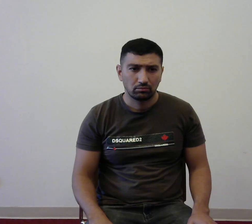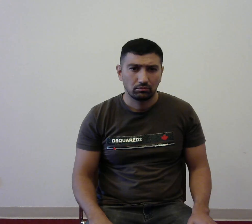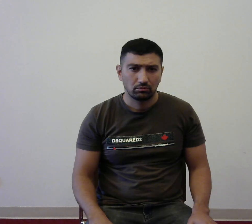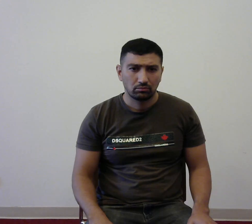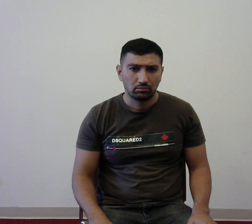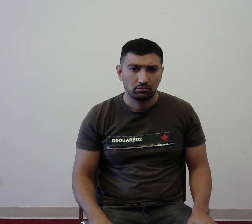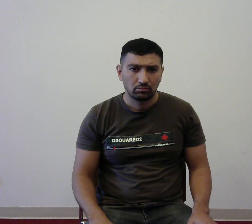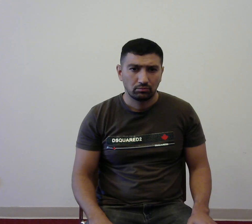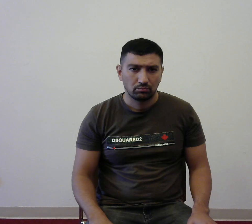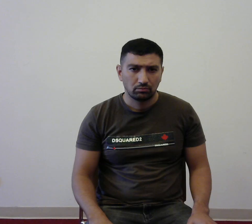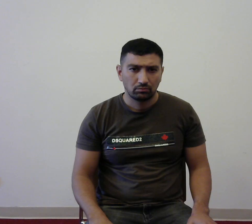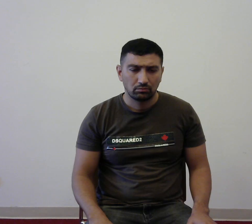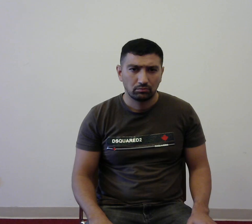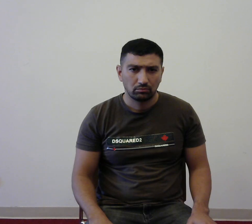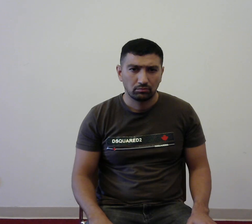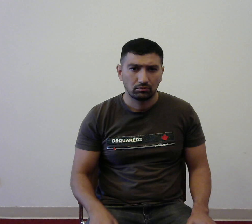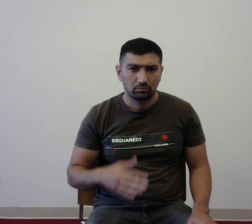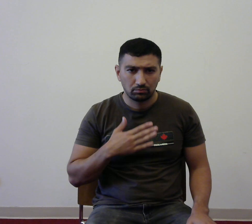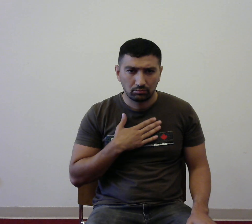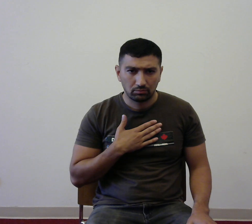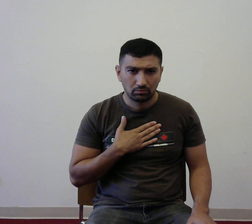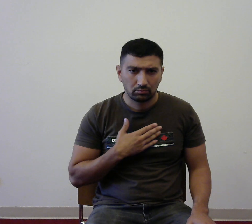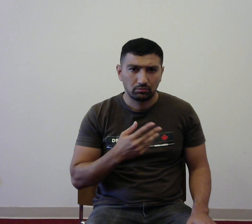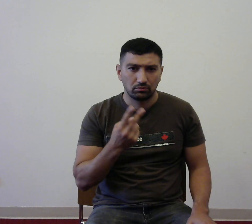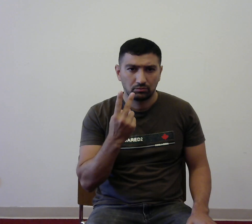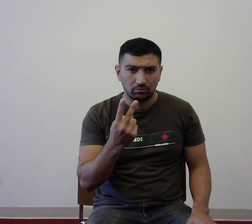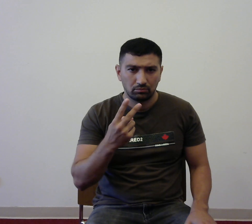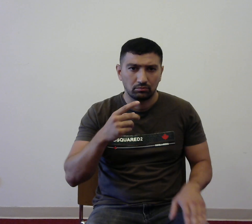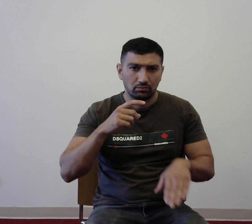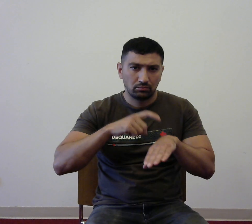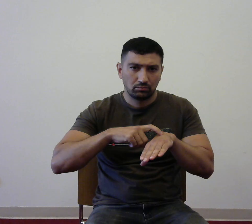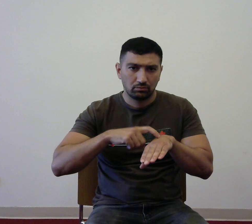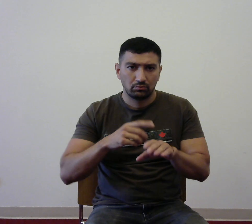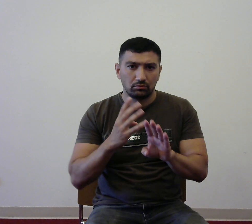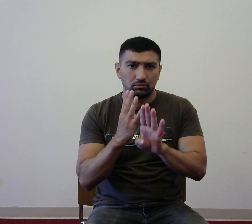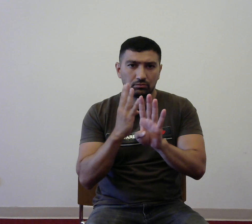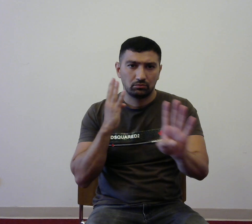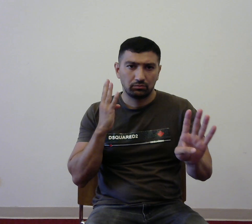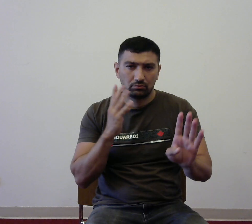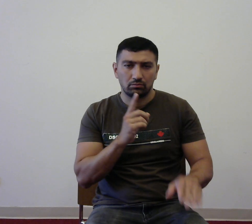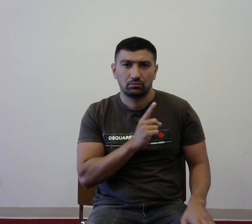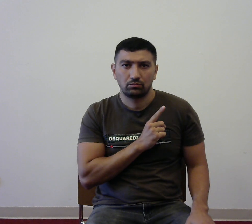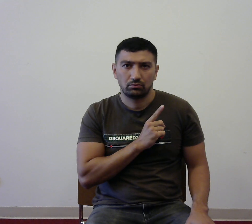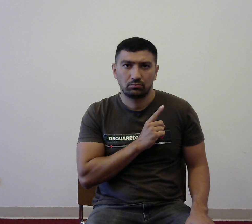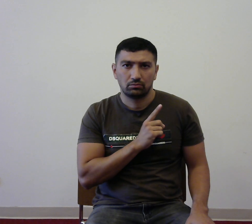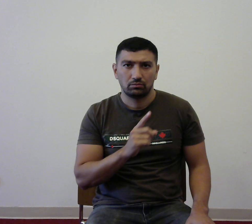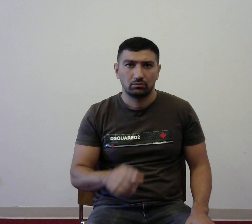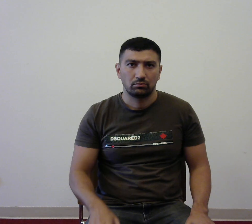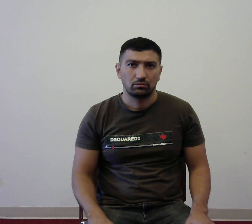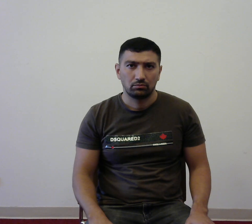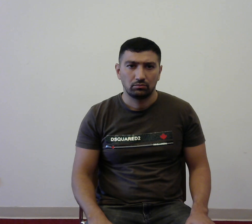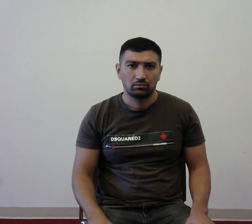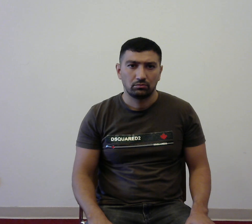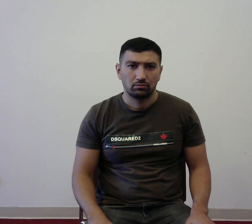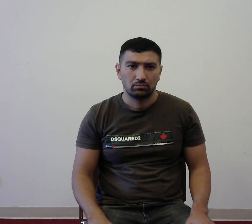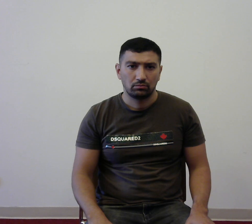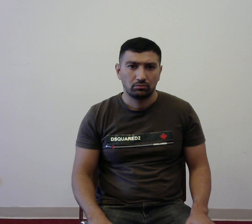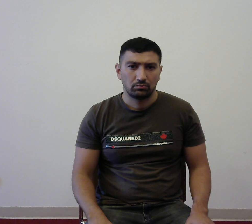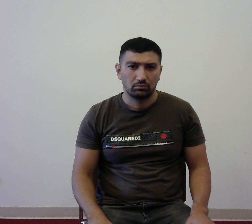Mən iki saatdır növbədə gözləyirəm